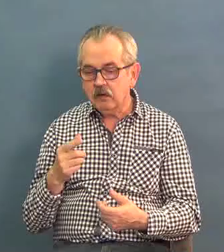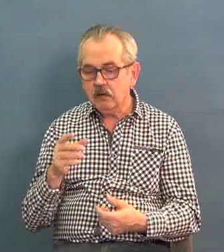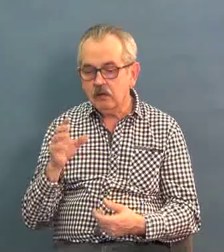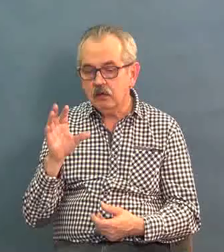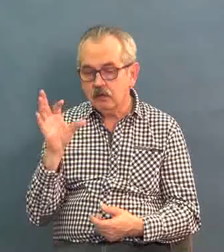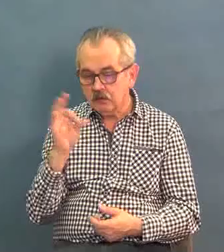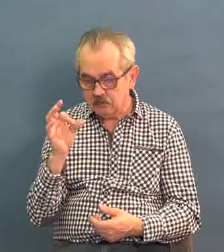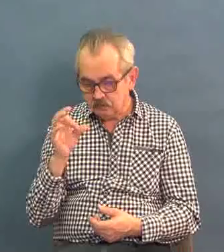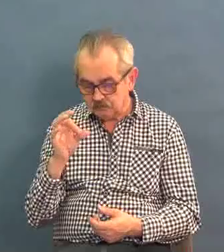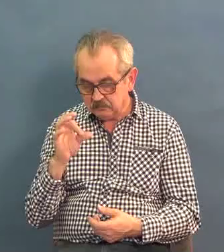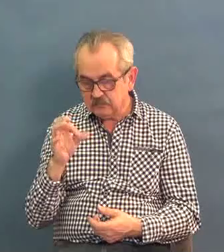Środa.